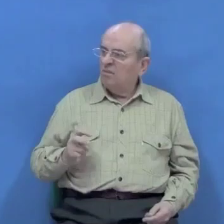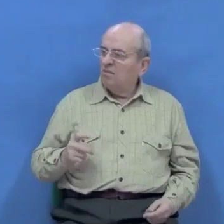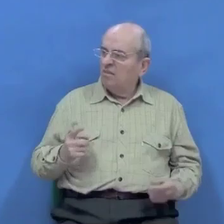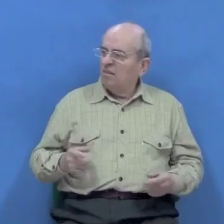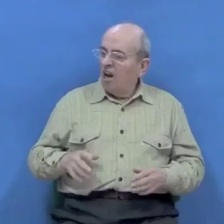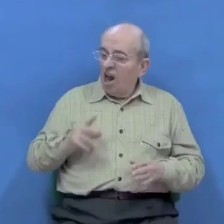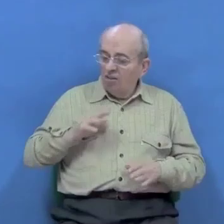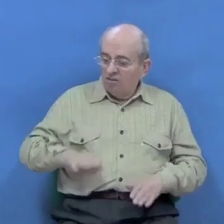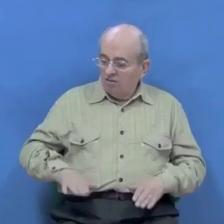Uwaga, tramwaj.